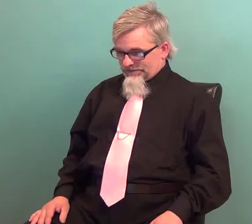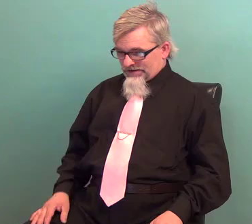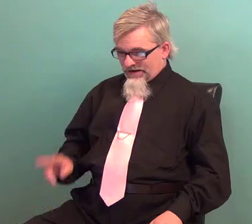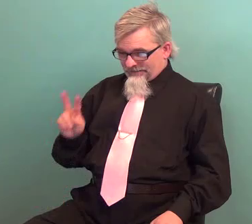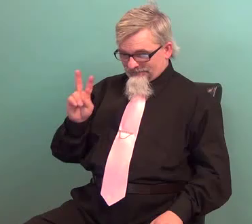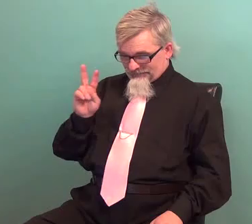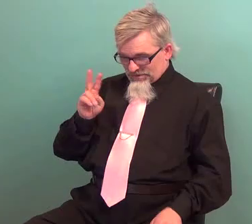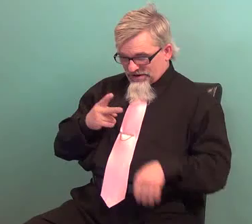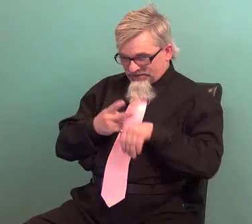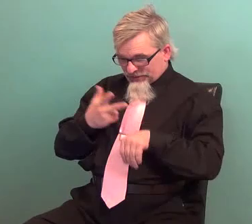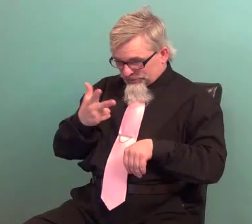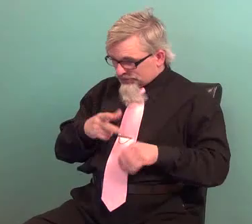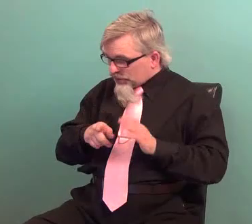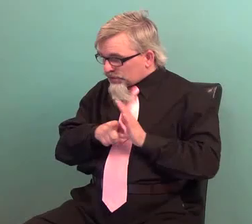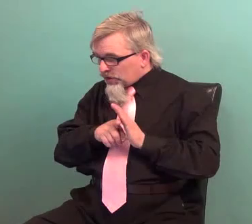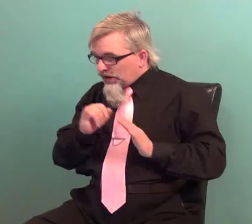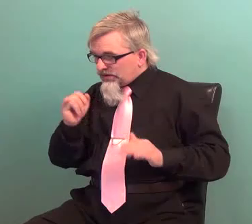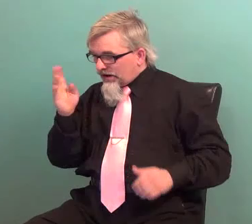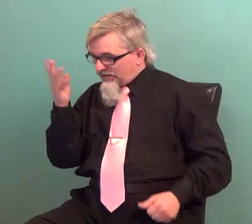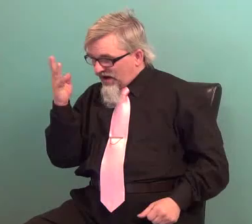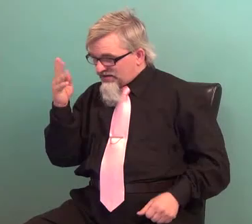Od wtorku dwudziestego trzeciego do czwartego?